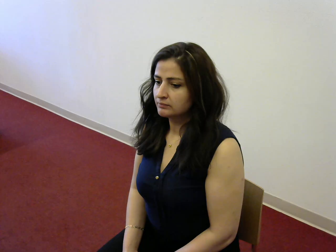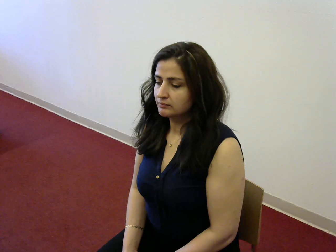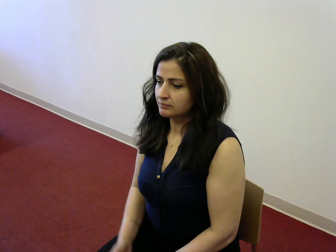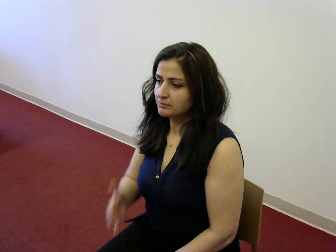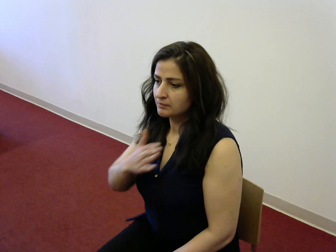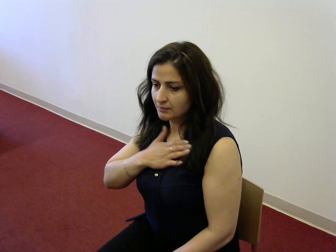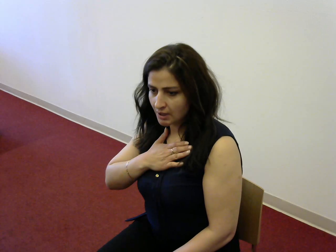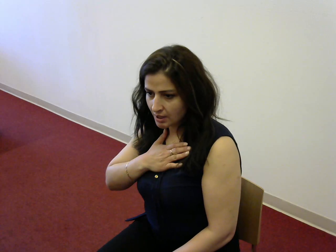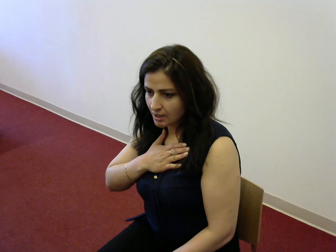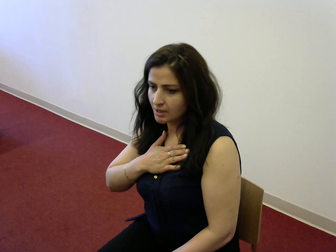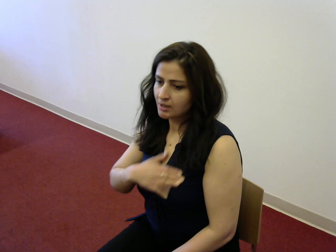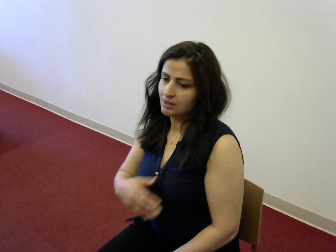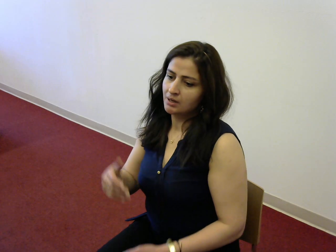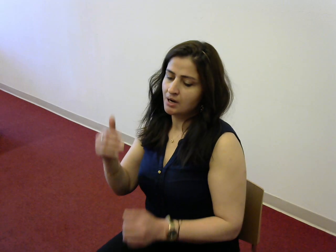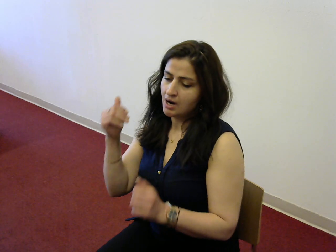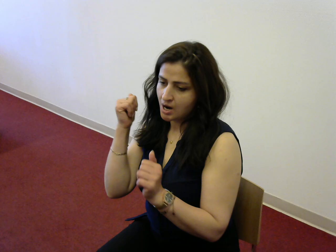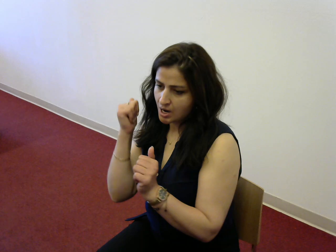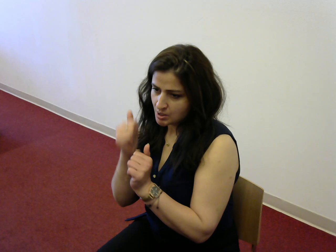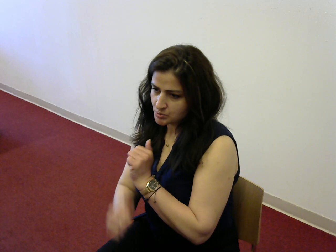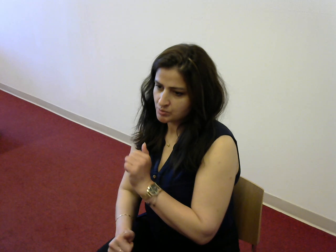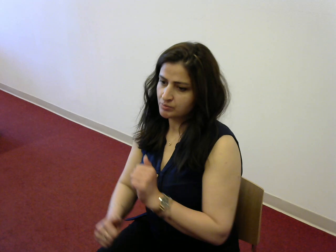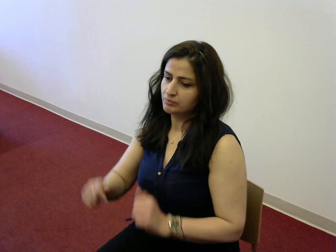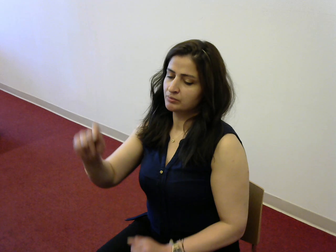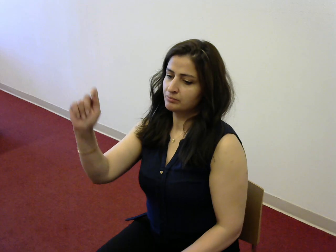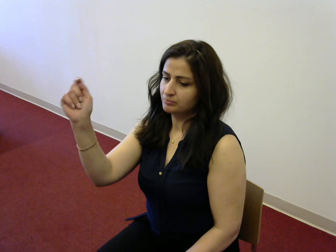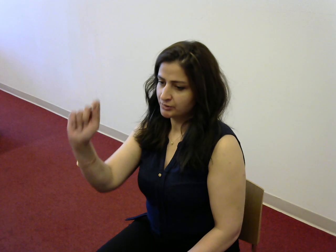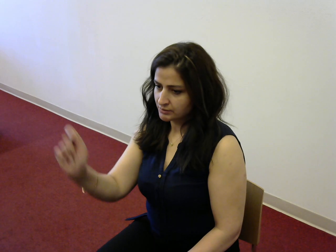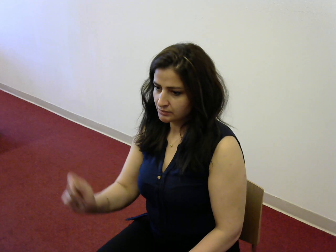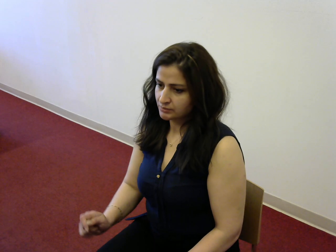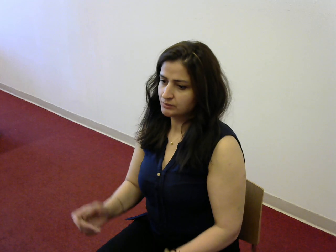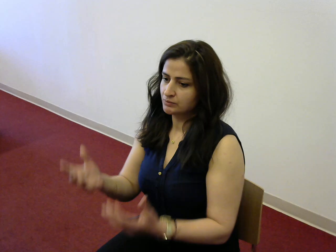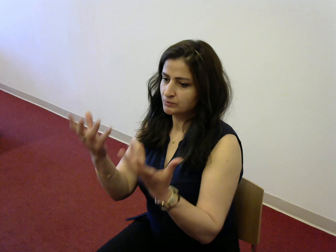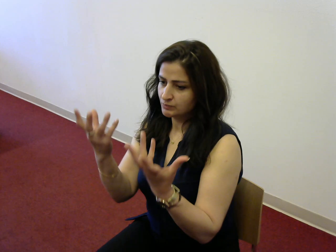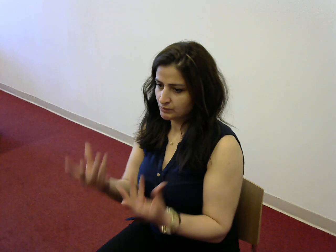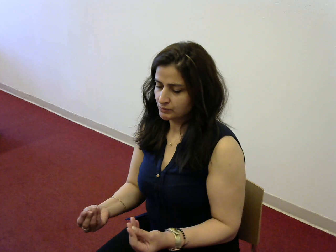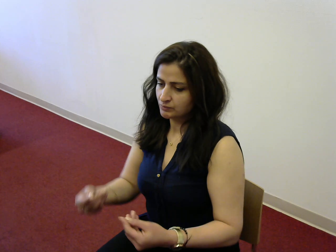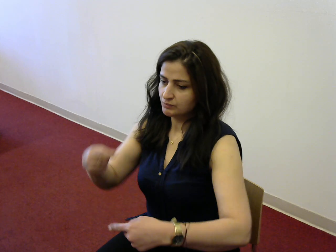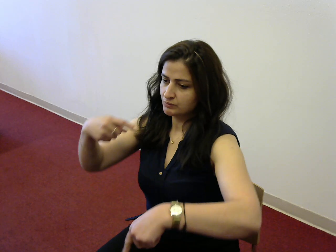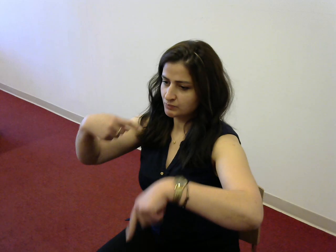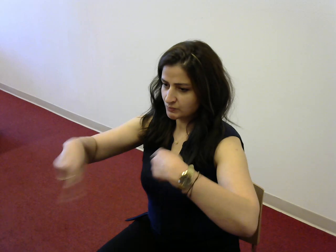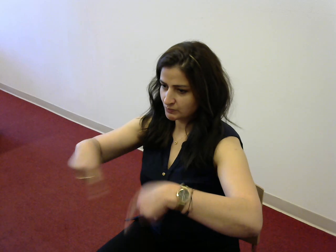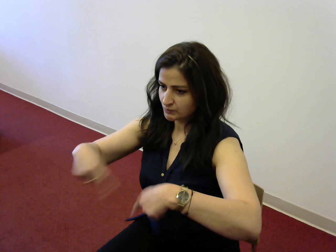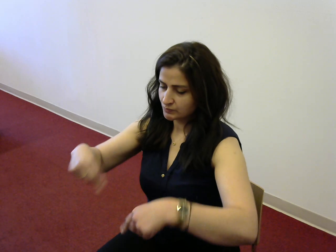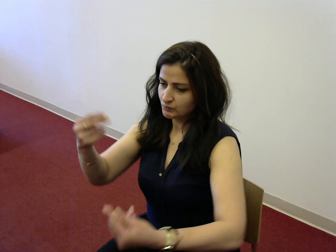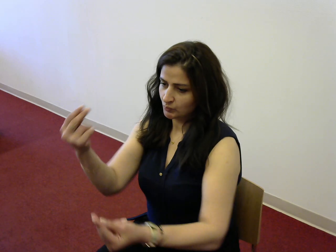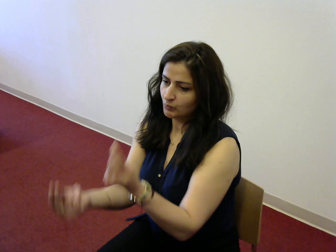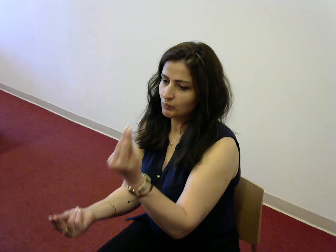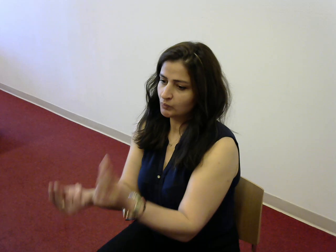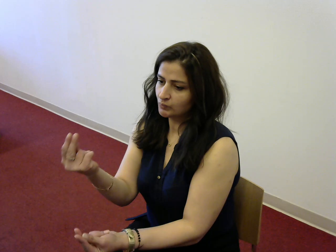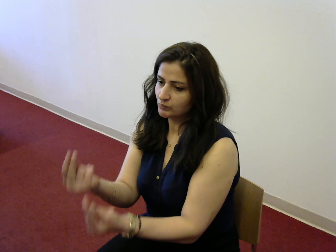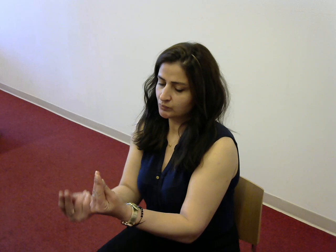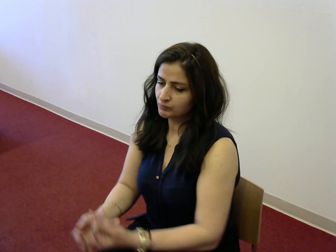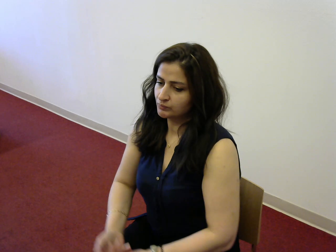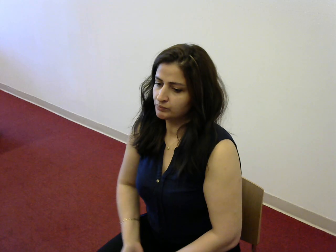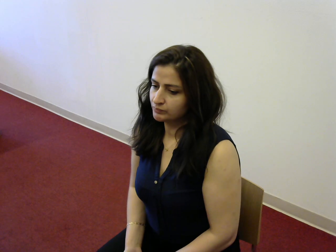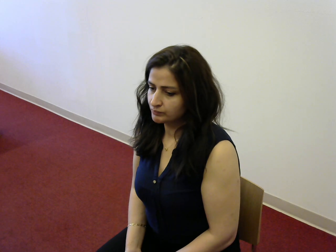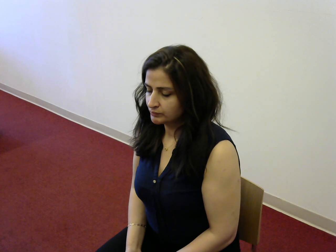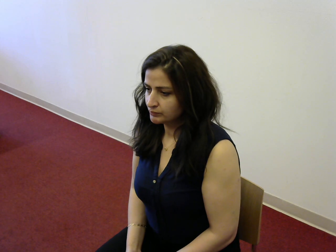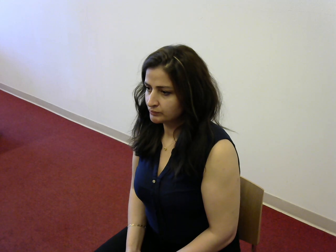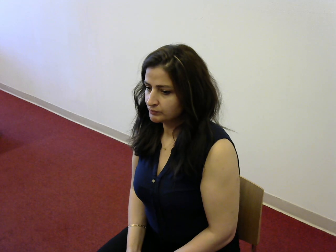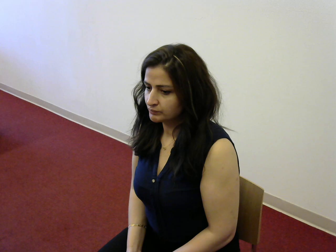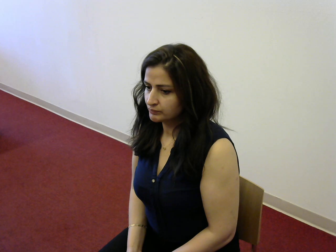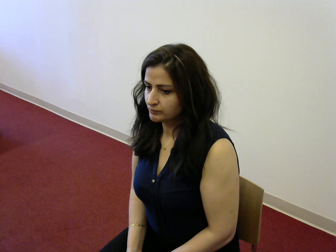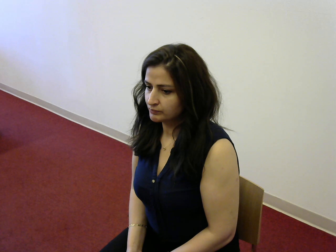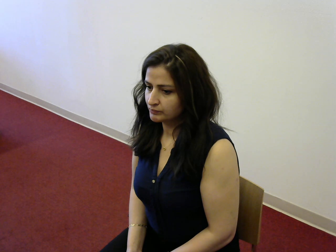Biz hər bazar günü futbol oynayırıq